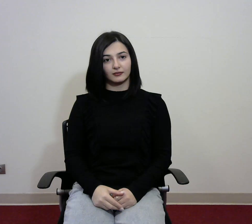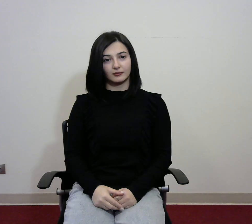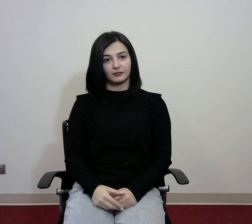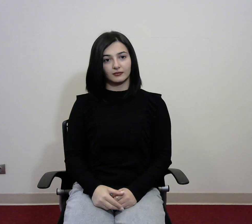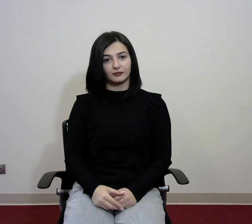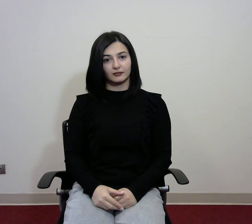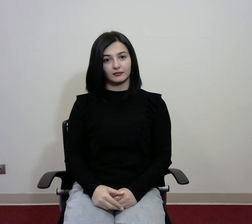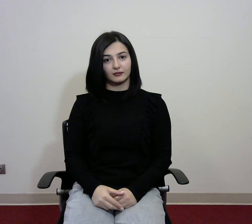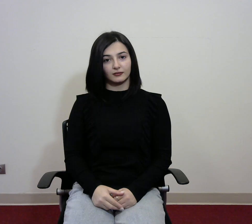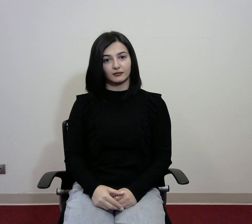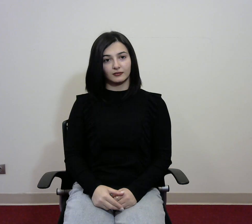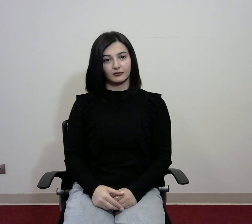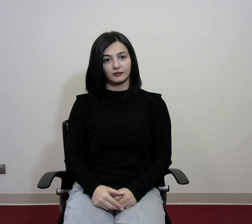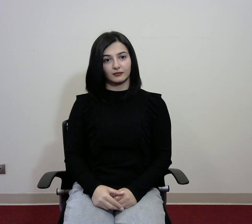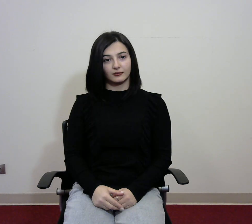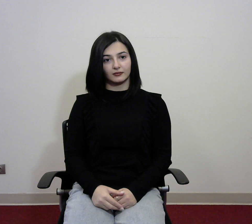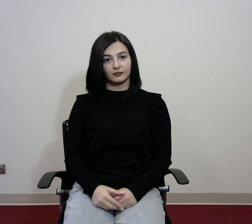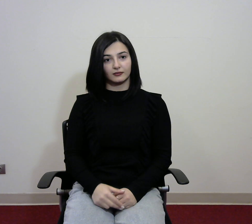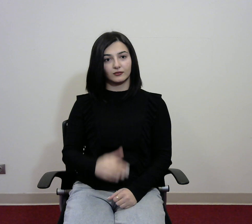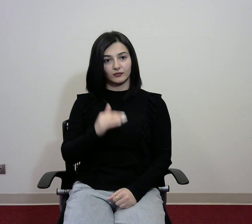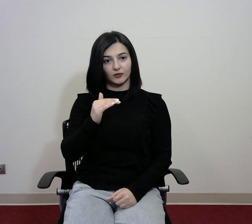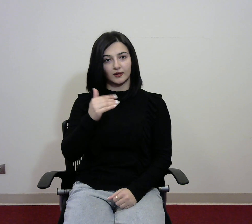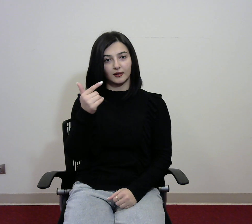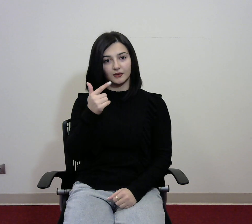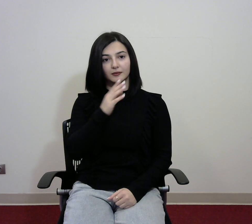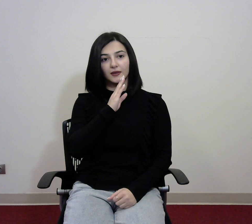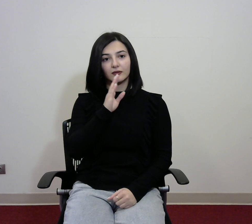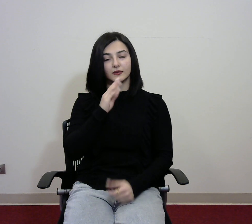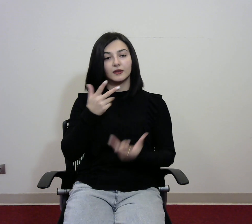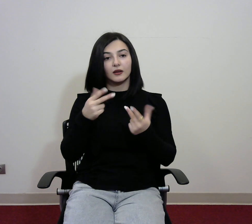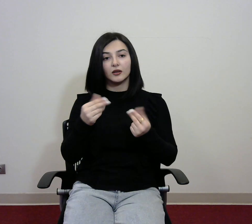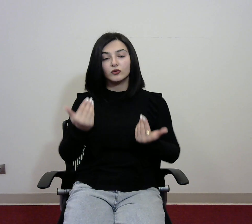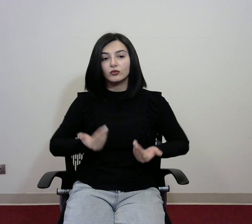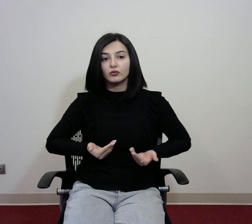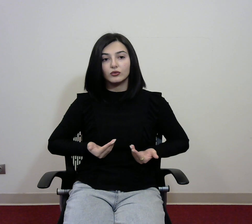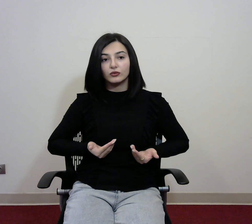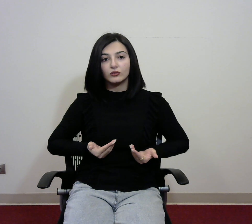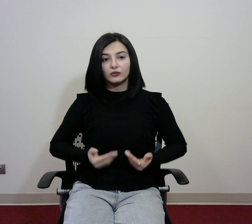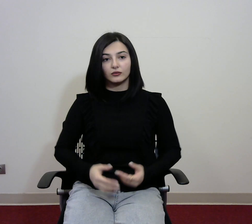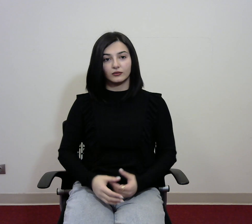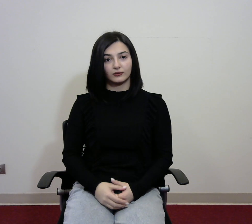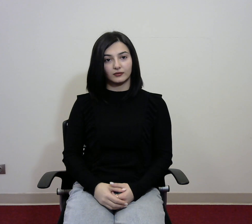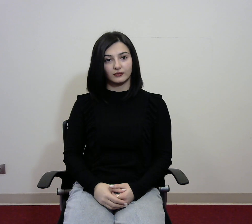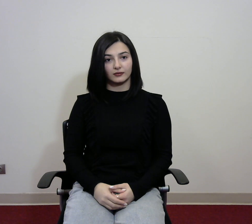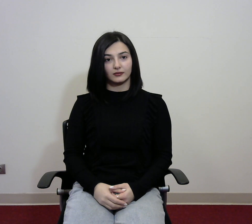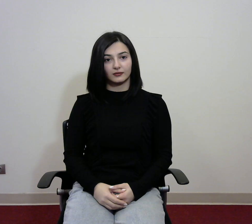Sənin qayınanan harda yaşayır?